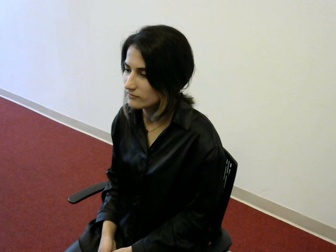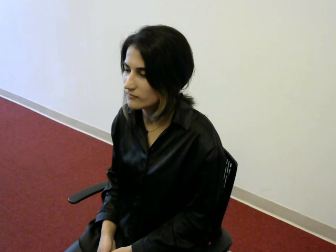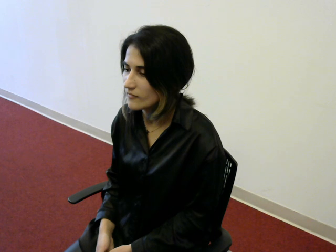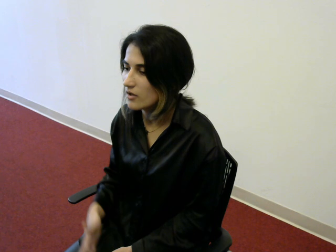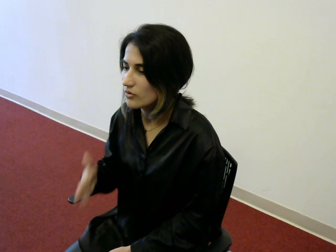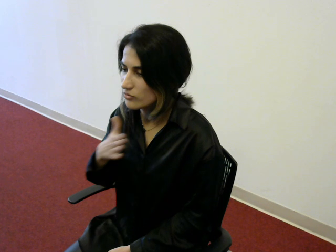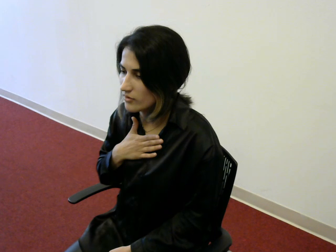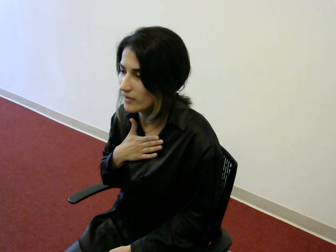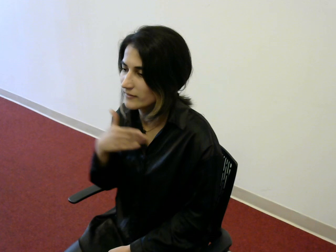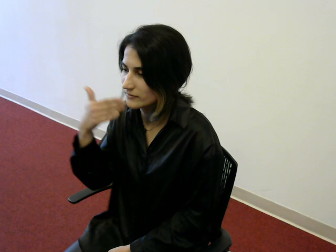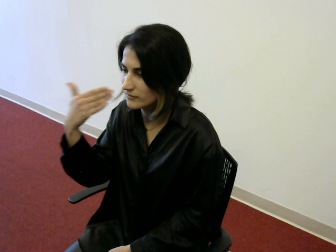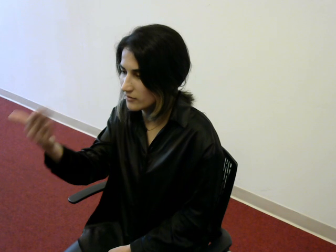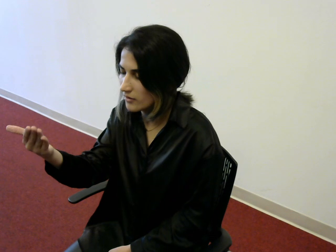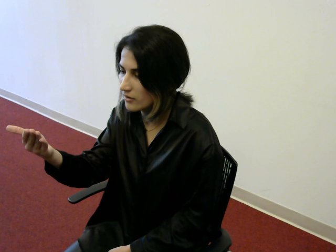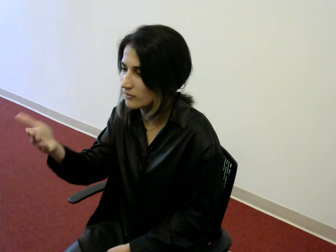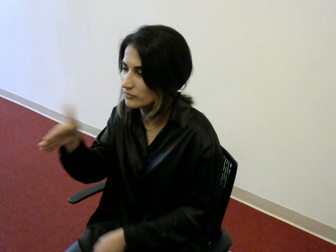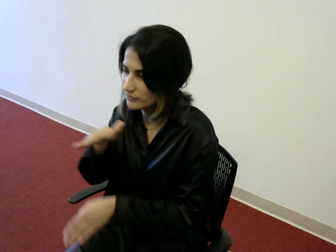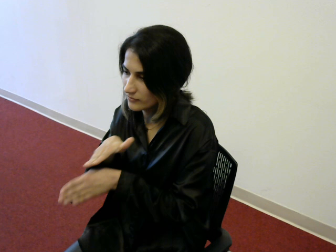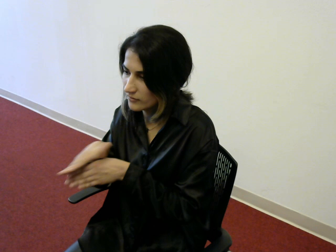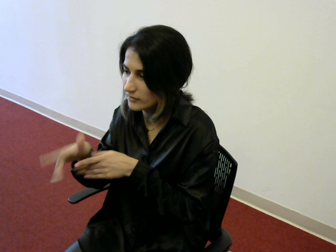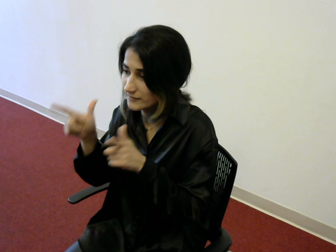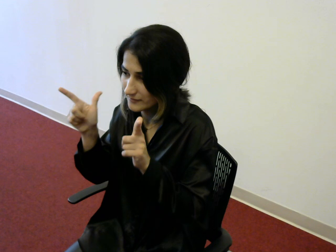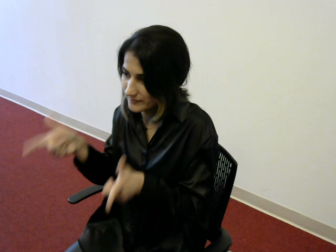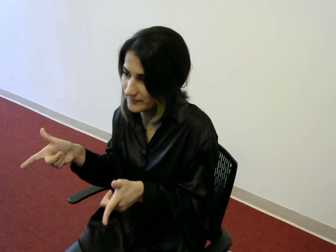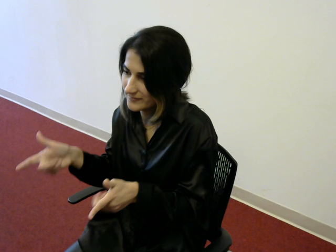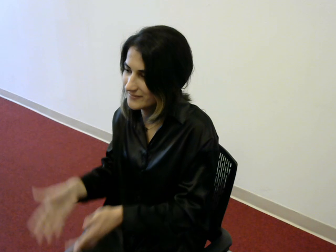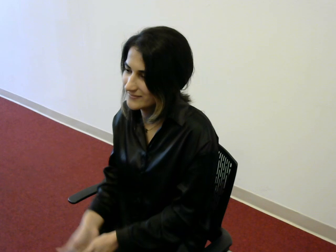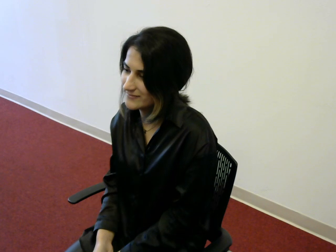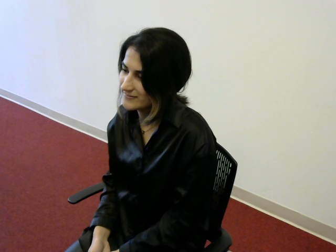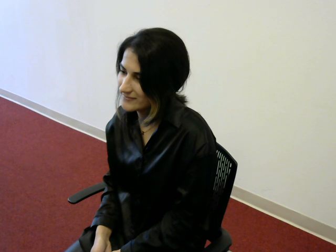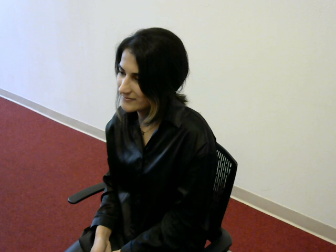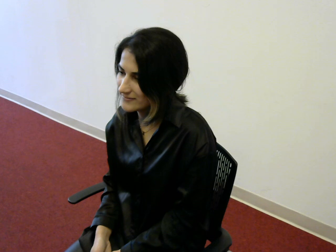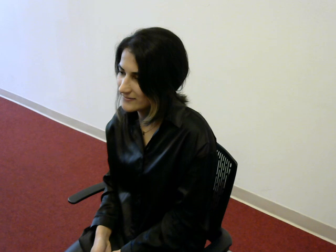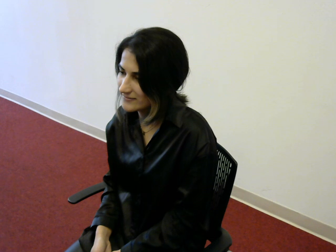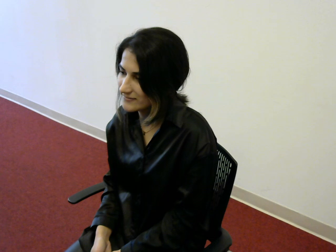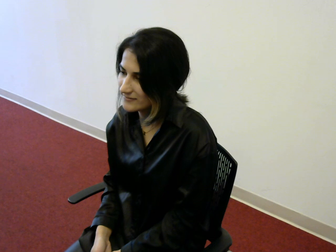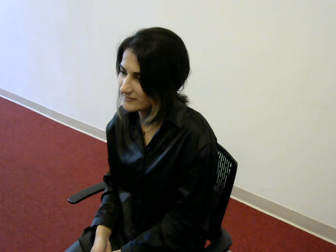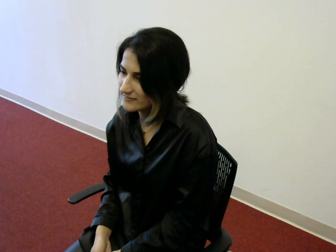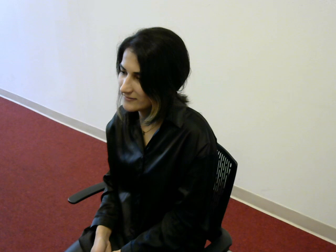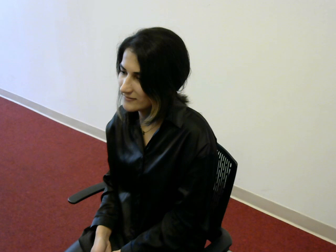Mən sizinlə tamamilə razıyam